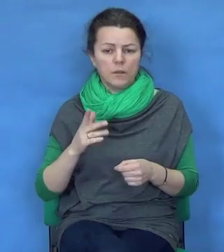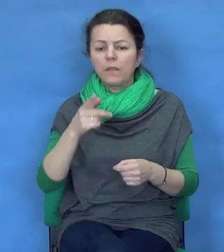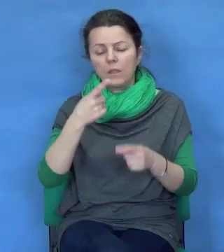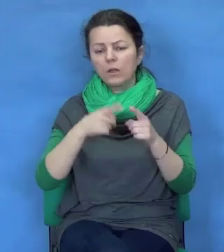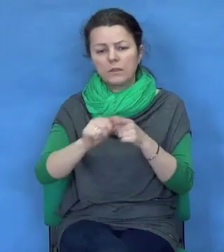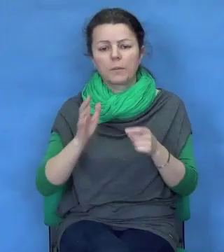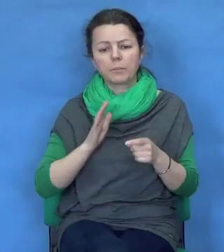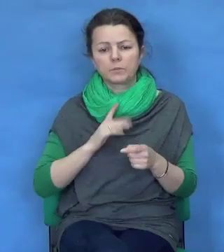Trochę jest niebezpiecznie.